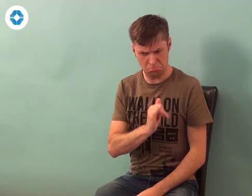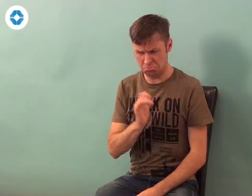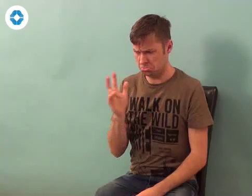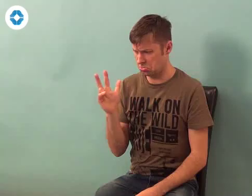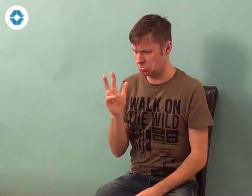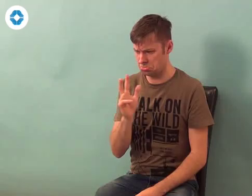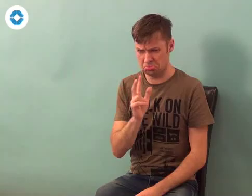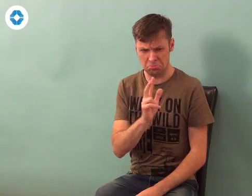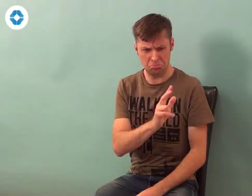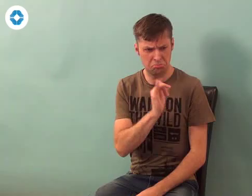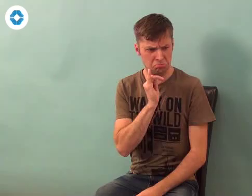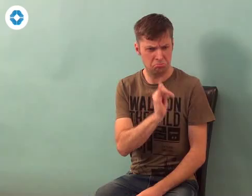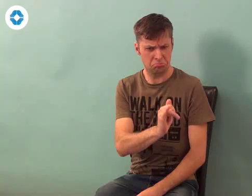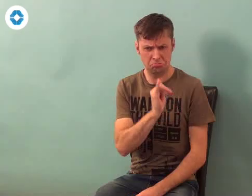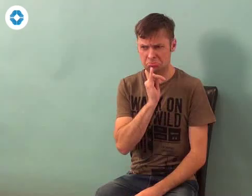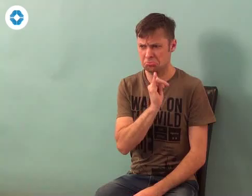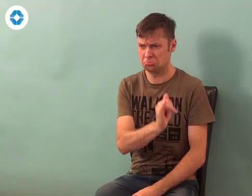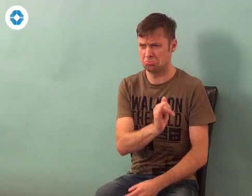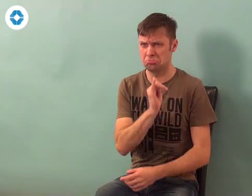Ta trójka przeszła, a on się zastanawiał, jak to się stało.